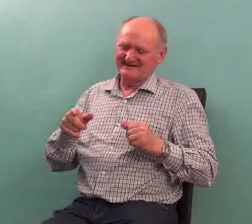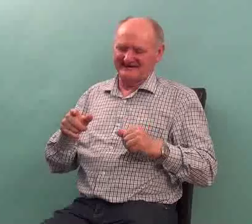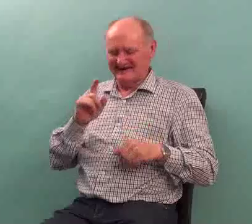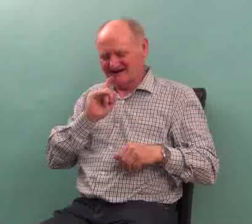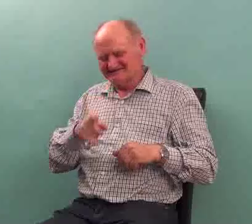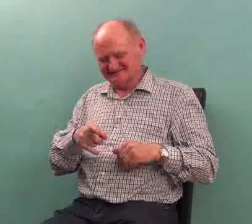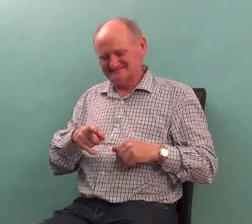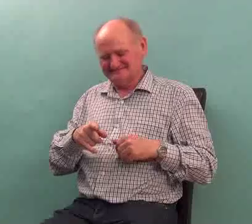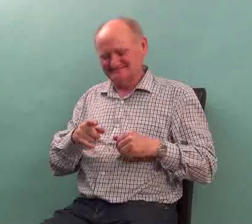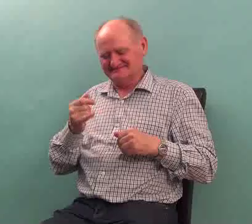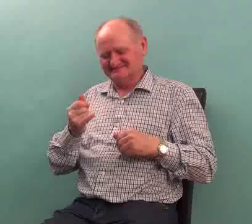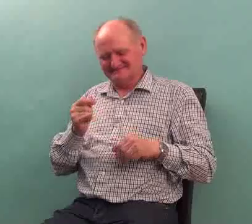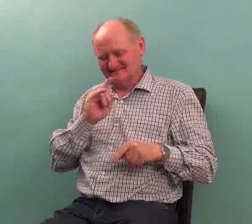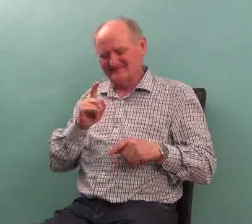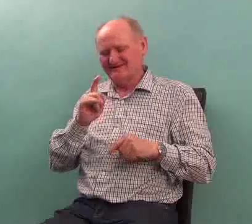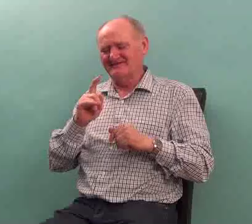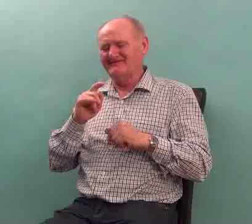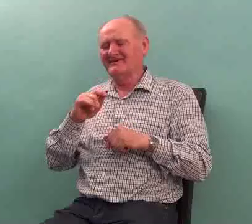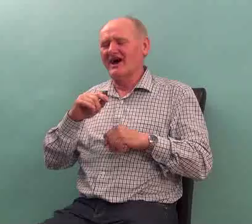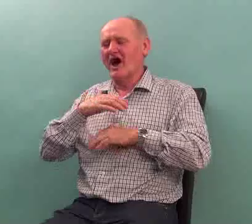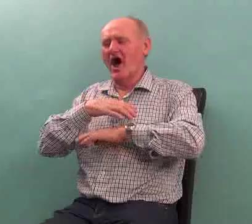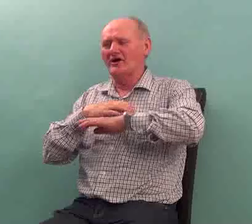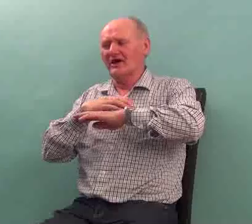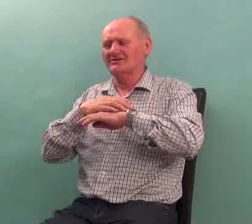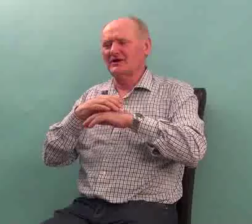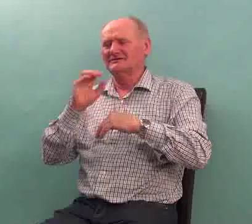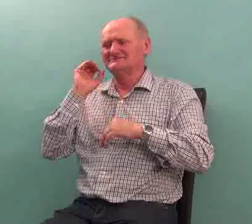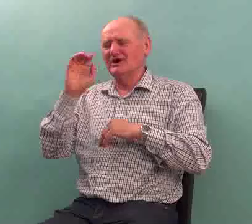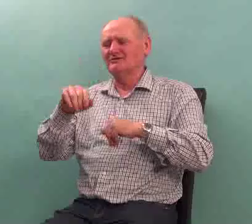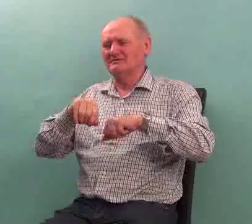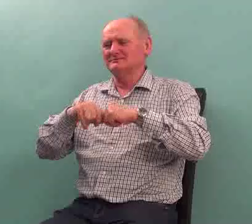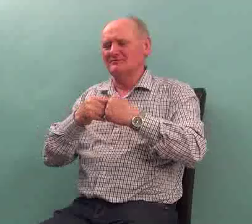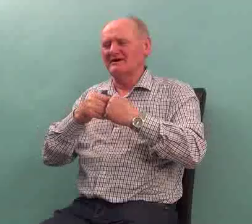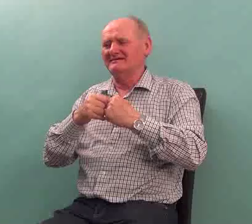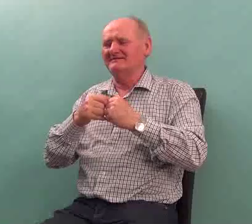On każe dziecku, chłopcu, rzucić kamieniem w okno i rozbić szybę.